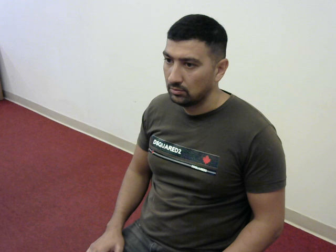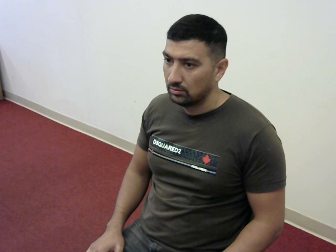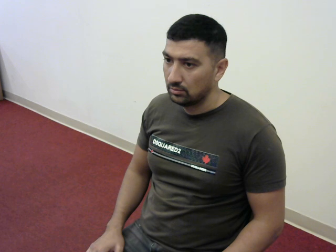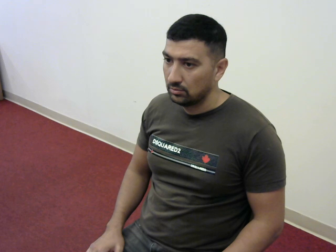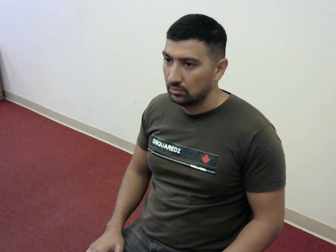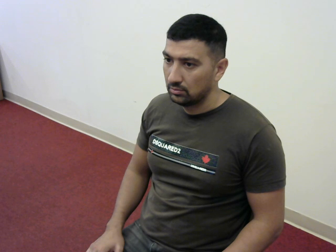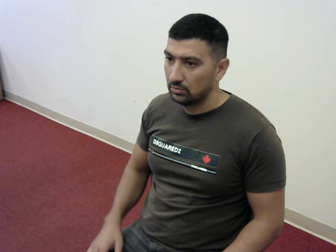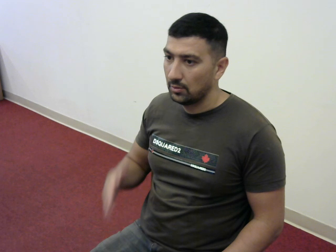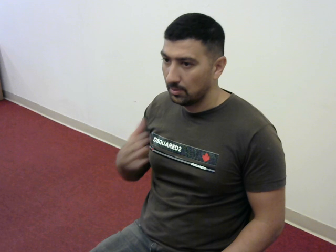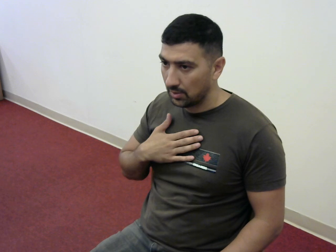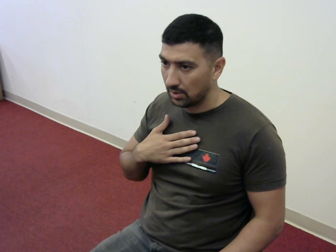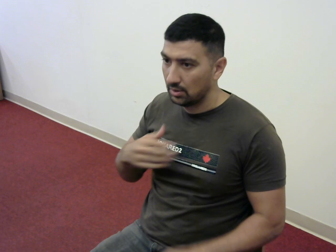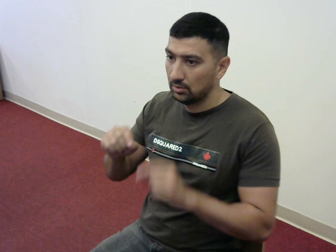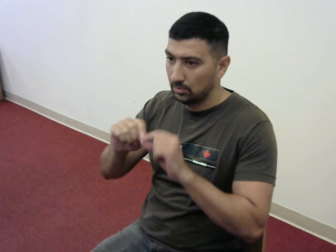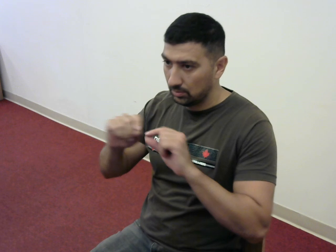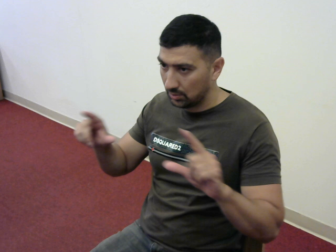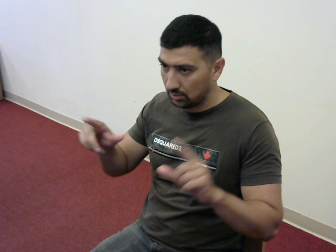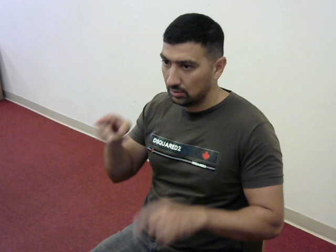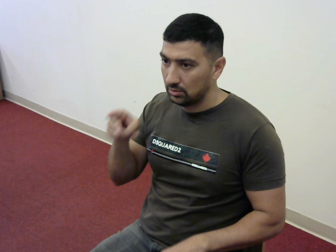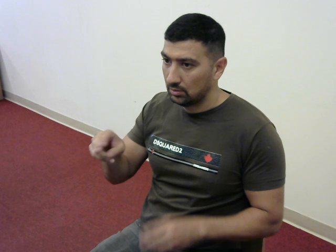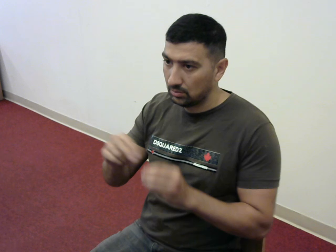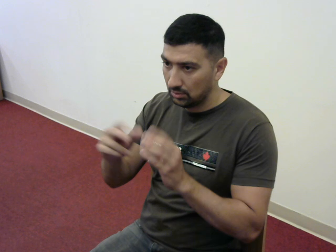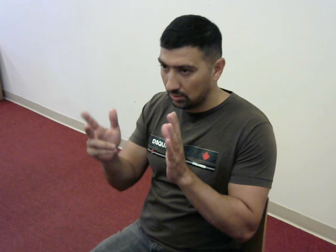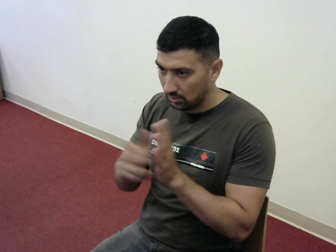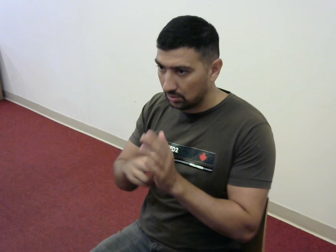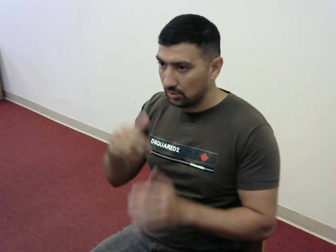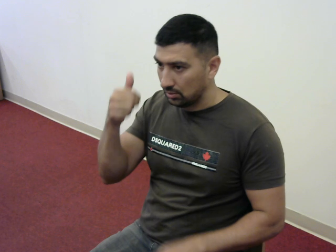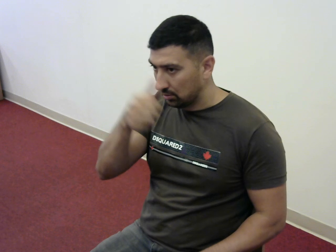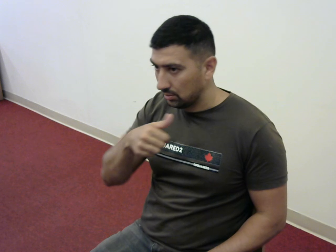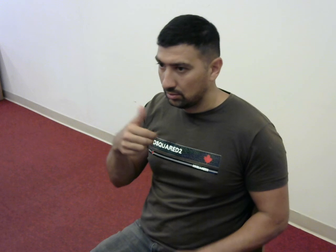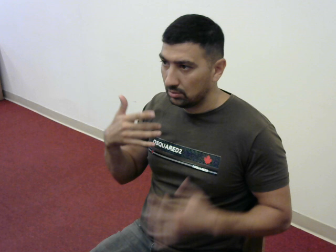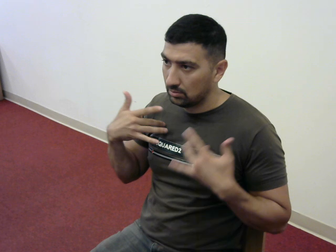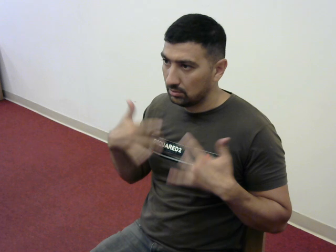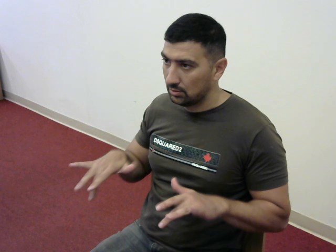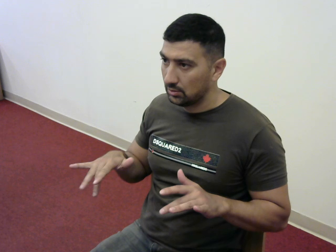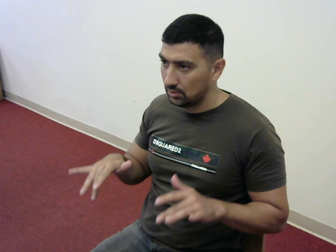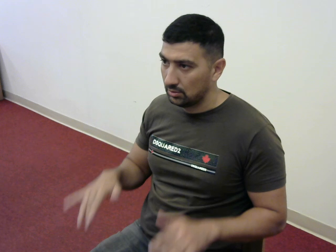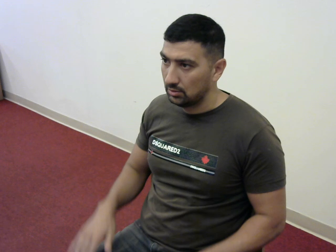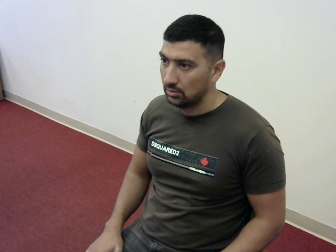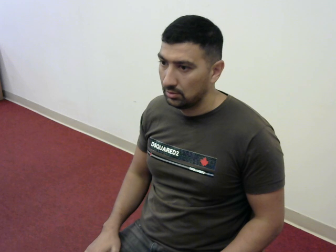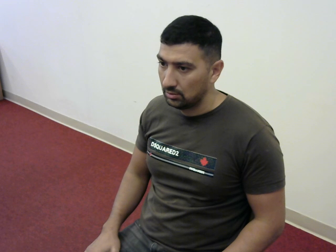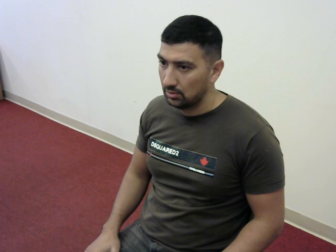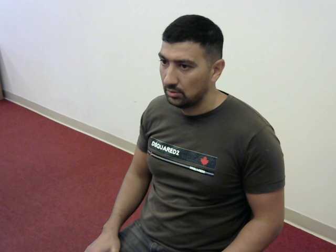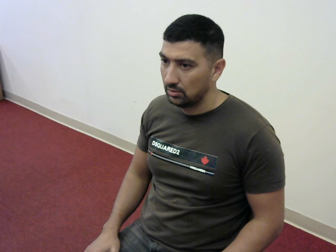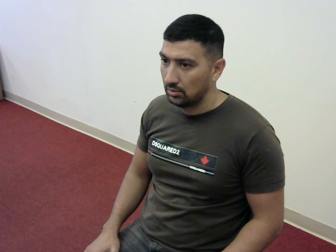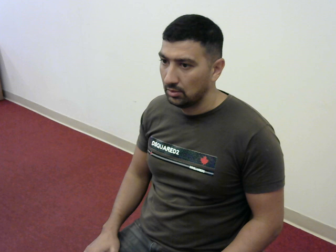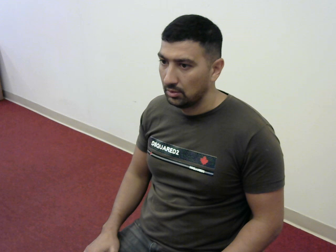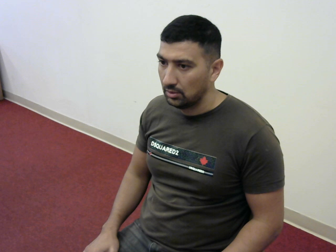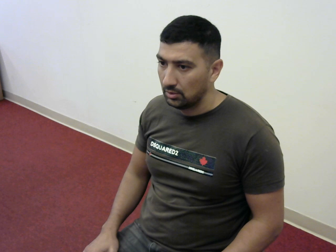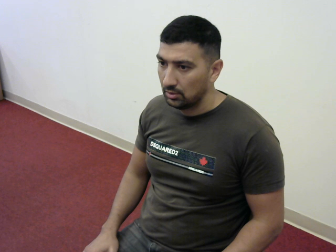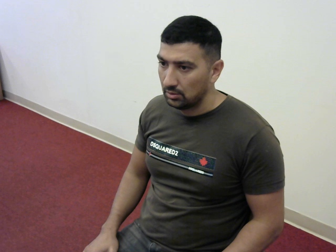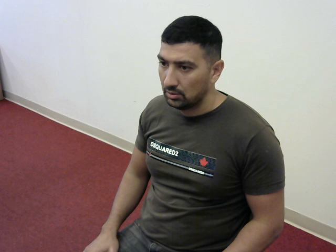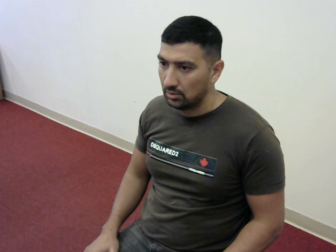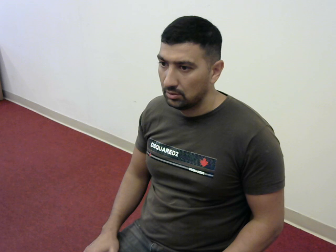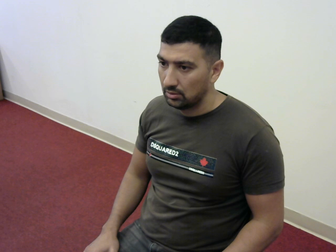Mən məktəbi 2018-ci ildə bitirmişəm